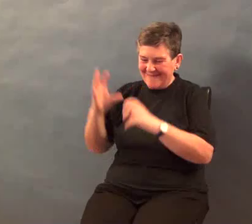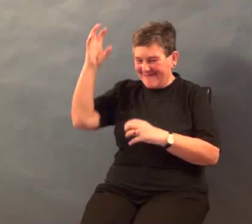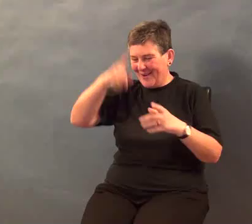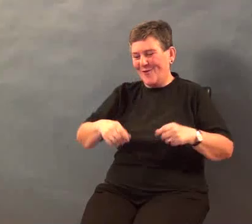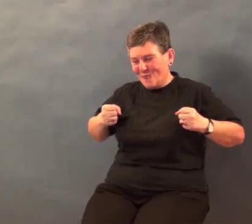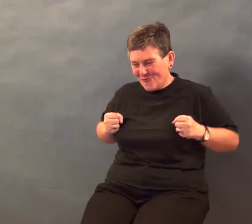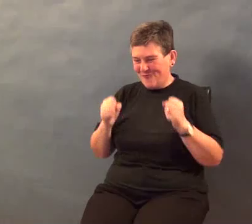Ptaszek huśtał się na huśtawce.